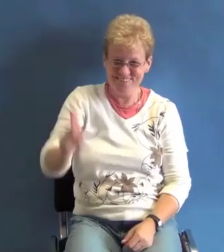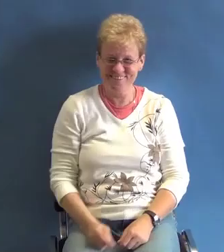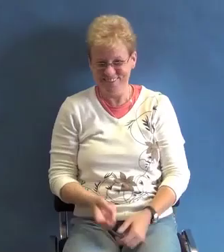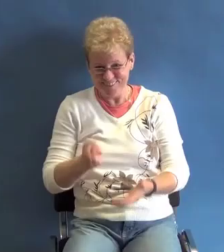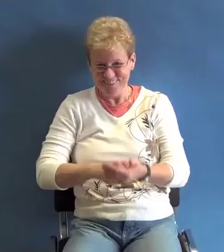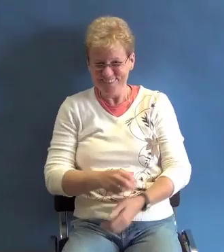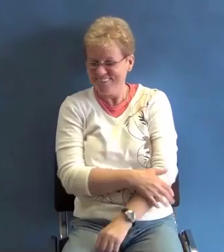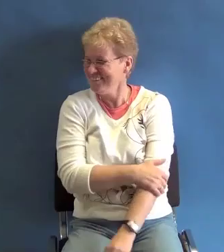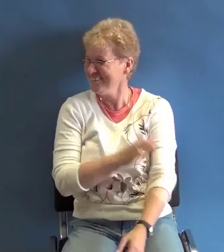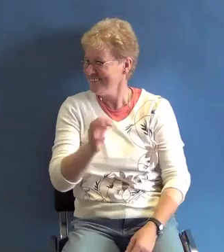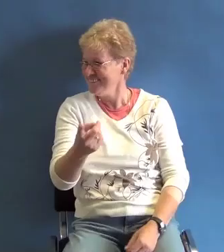Teraz musi iść do pracy.